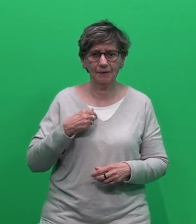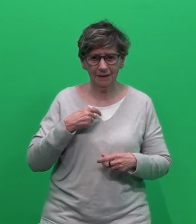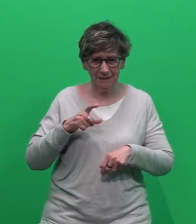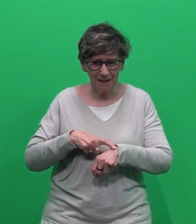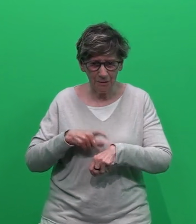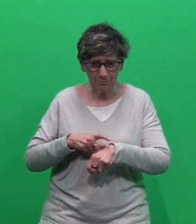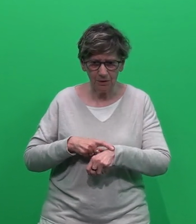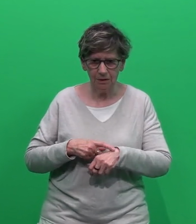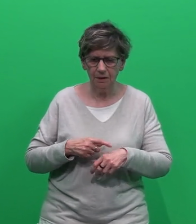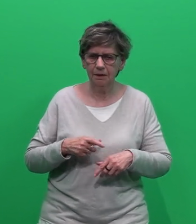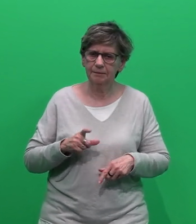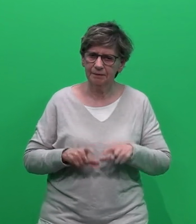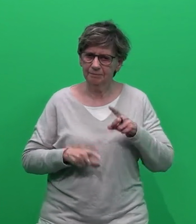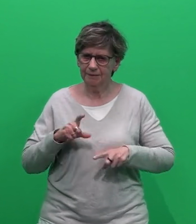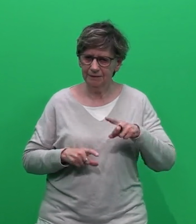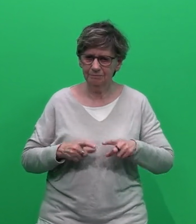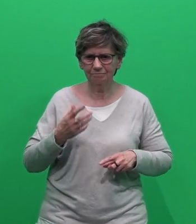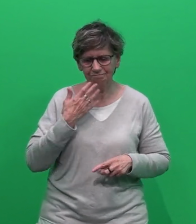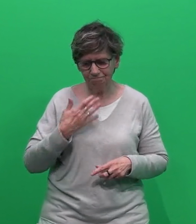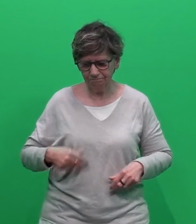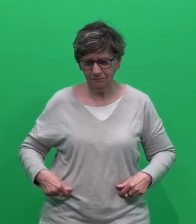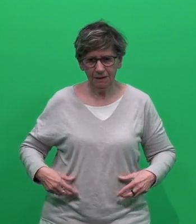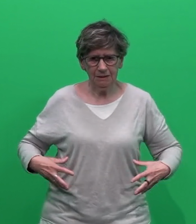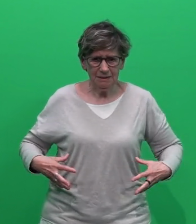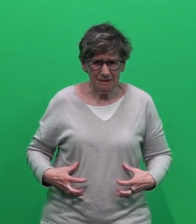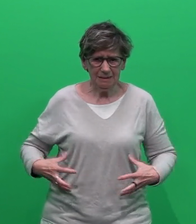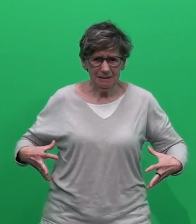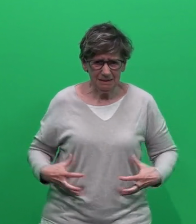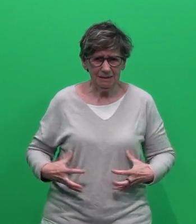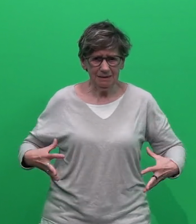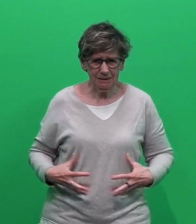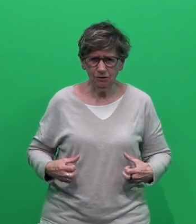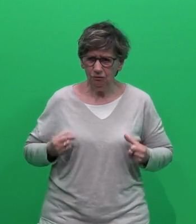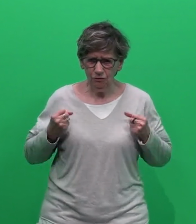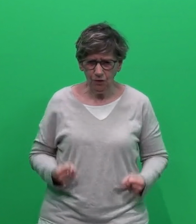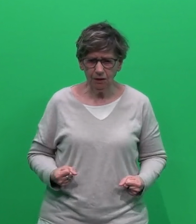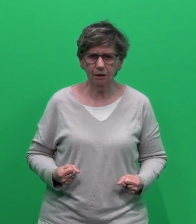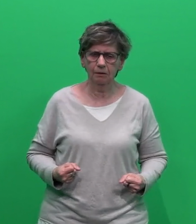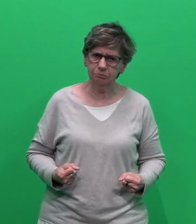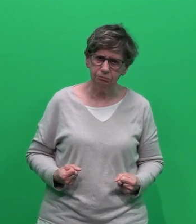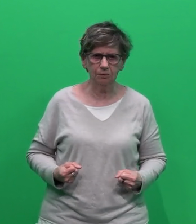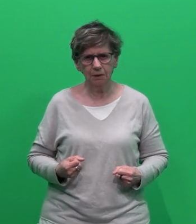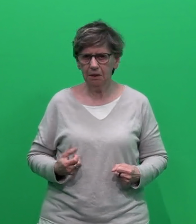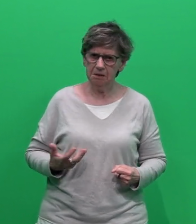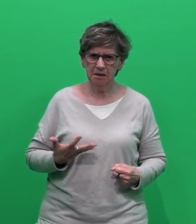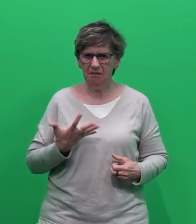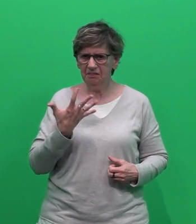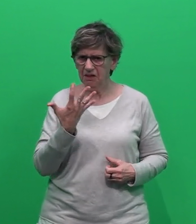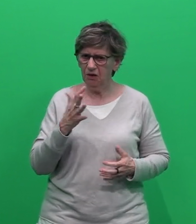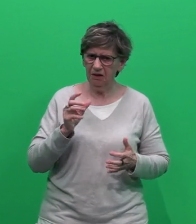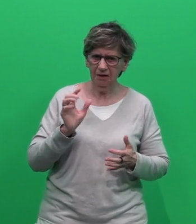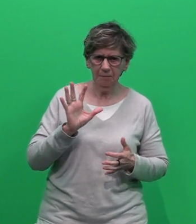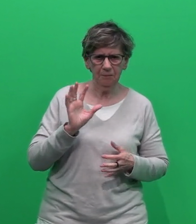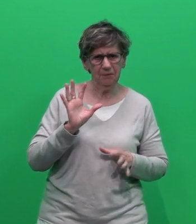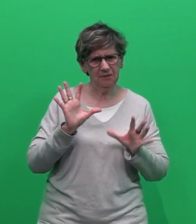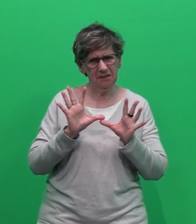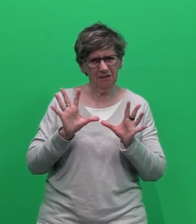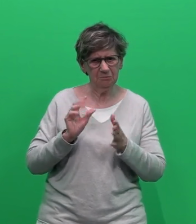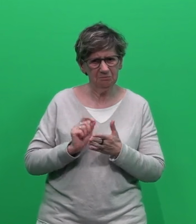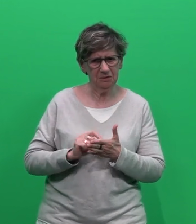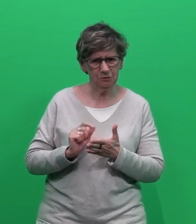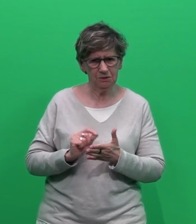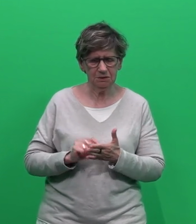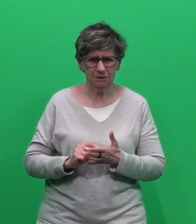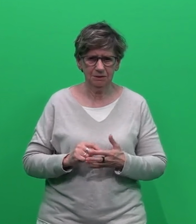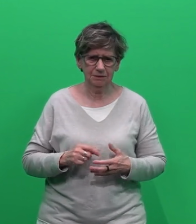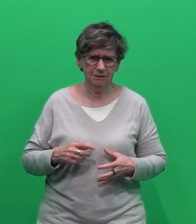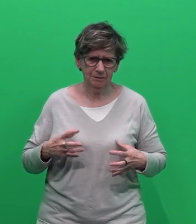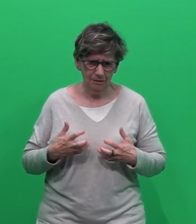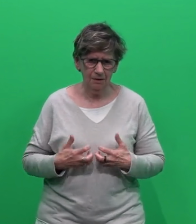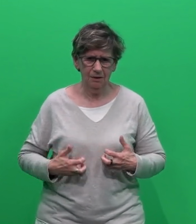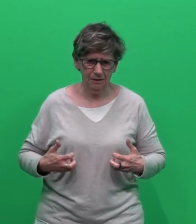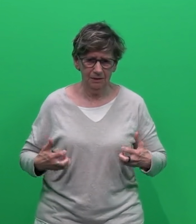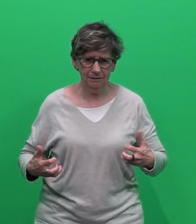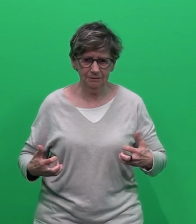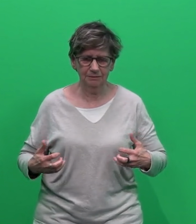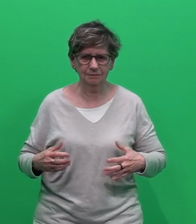Quant de temps? Depèn. Quan tinc contraccions fortes poden durar cinc o deu minuts.